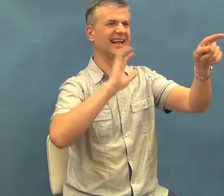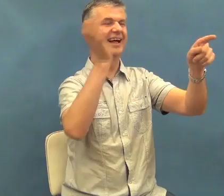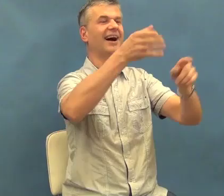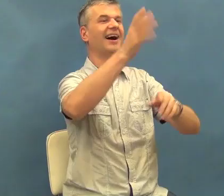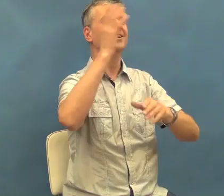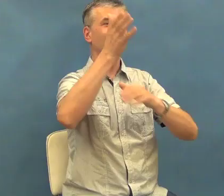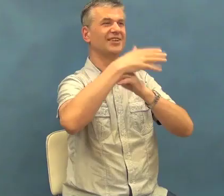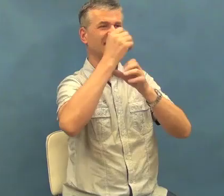Chcieli walić w drzwi.